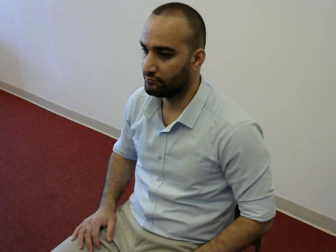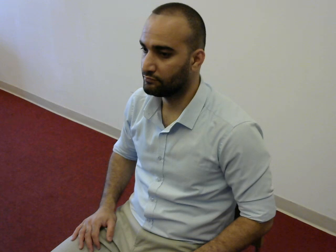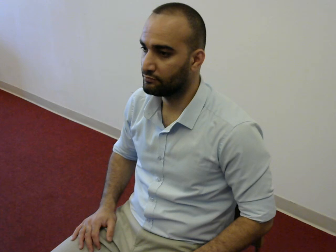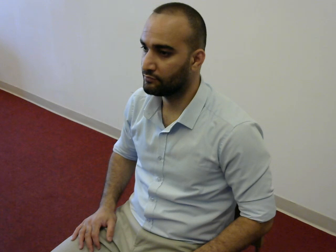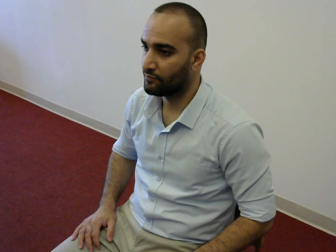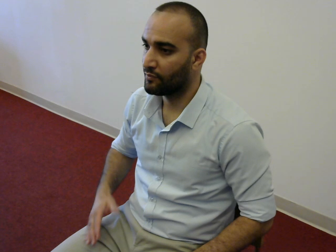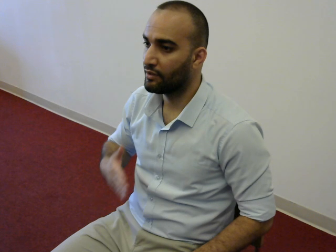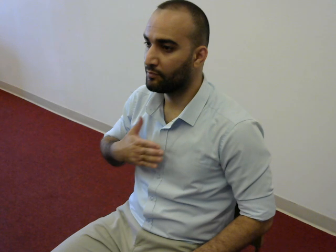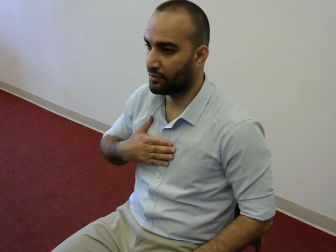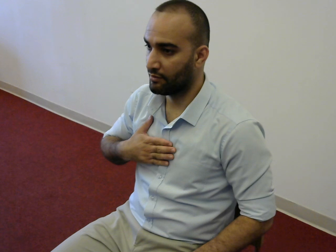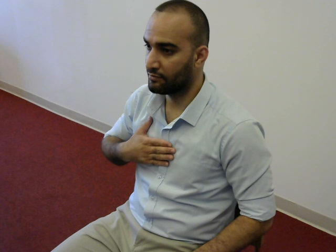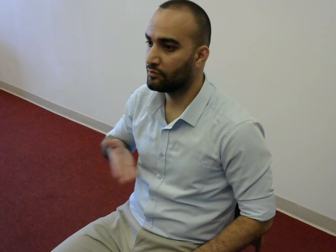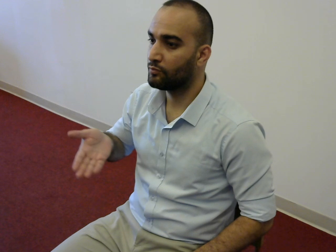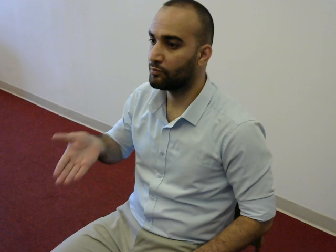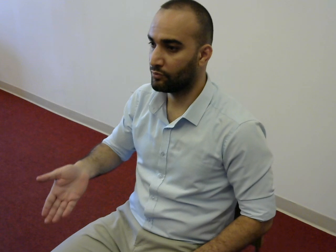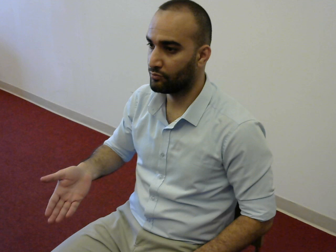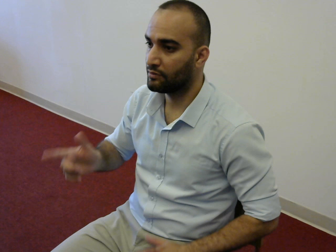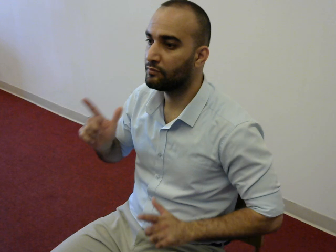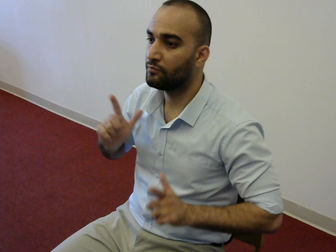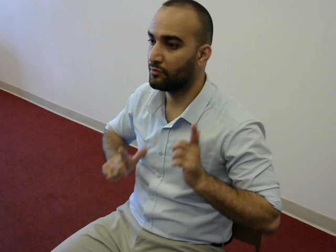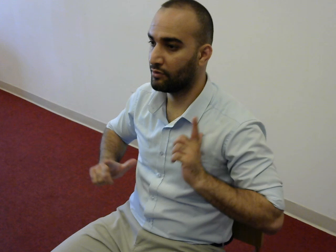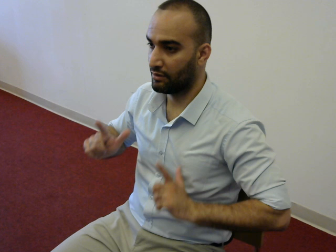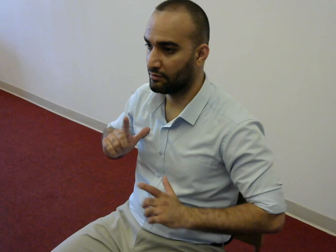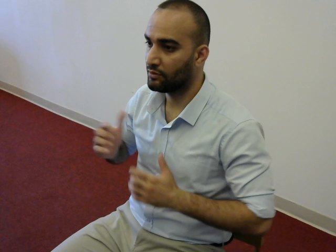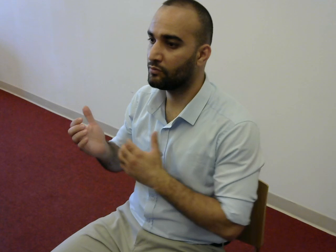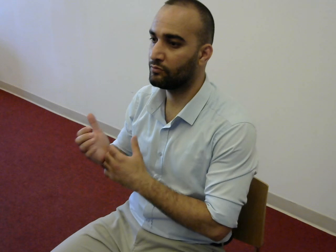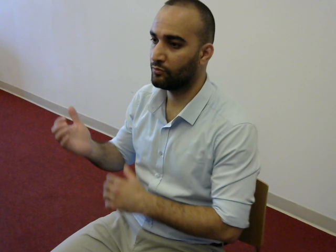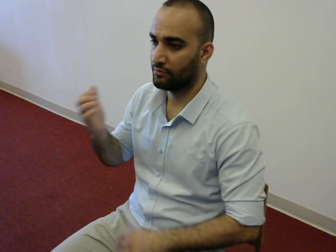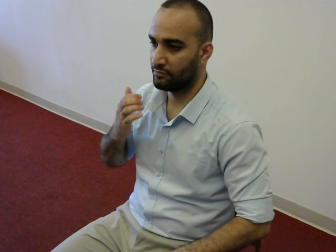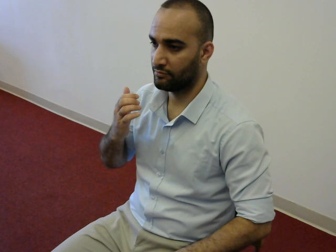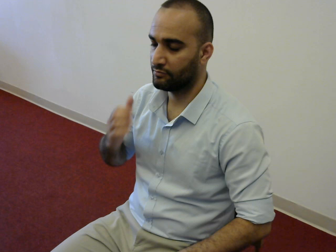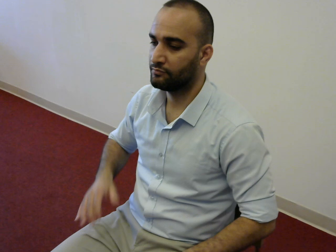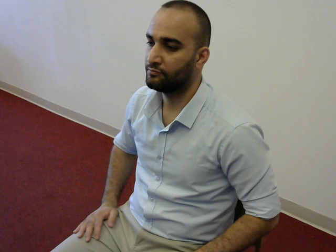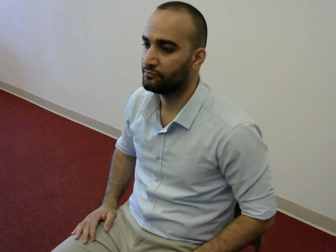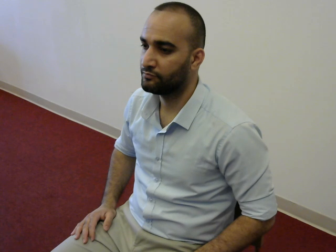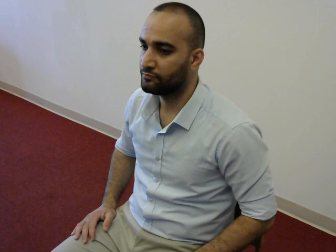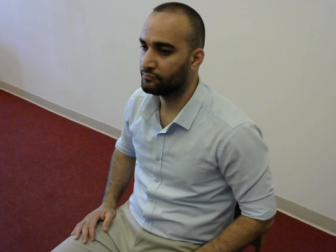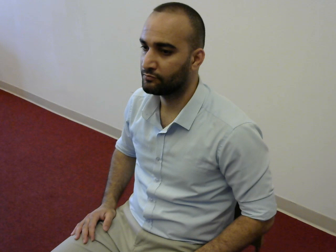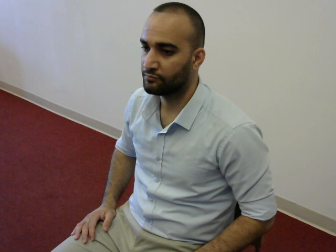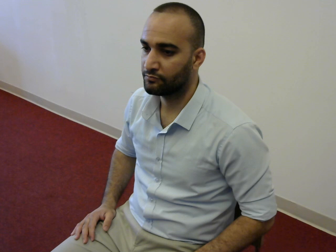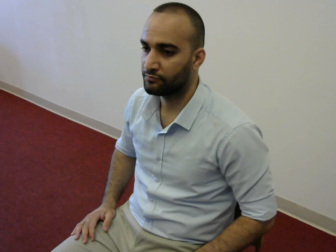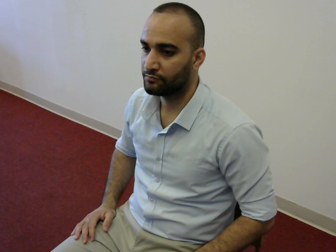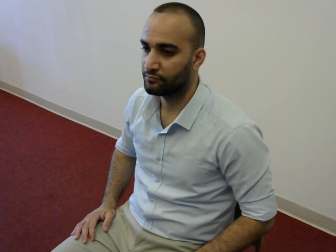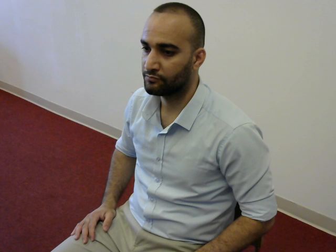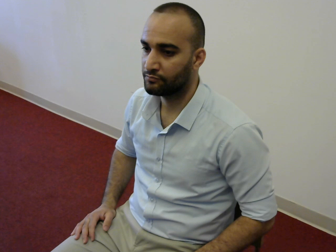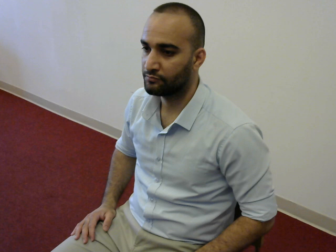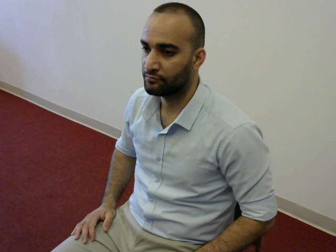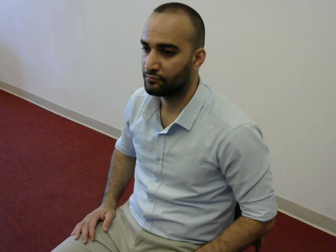Məni bura müəllim göndərib